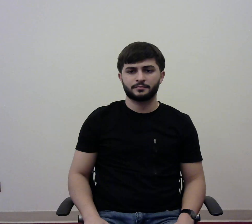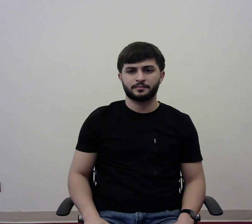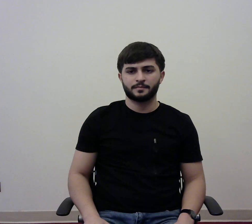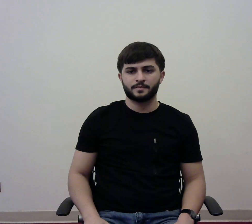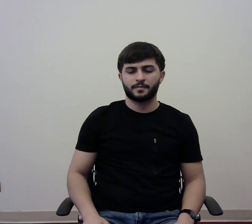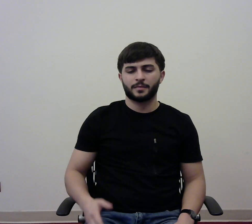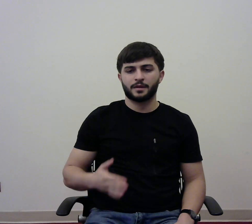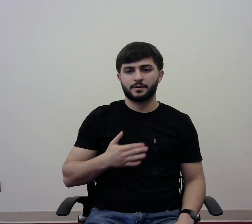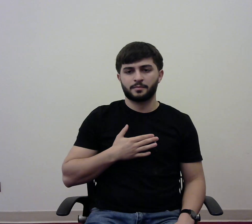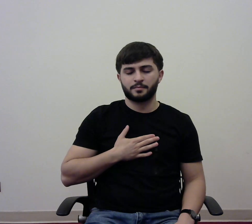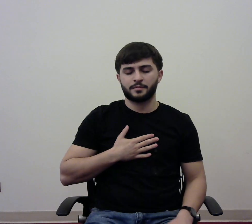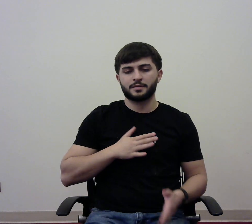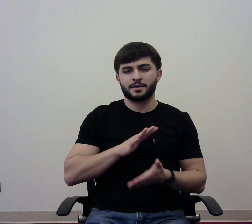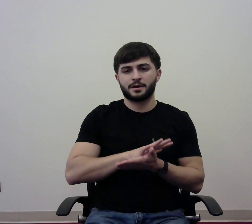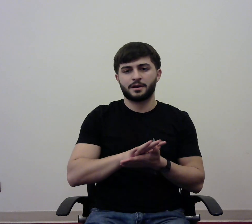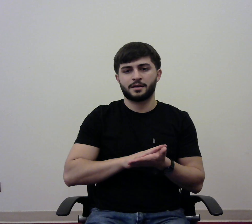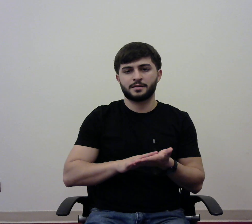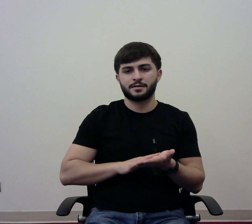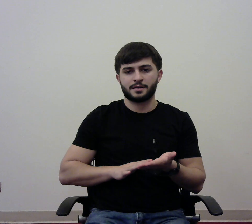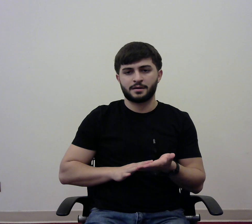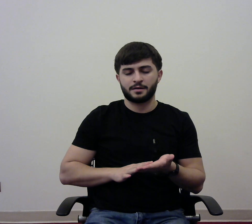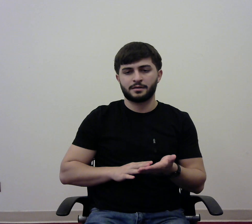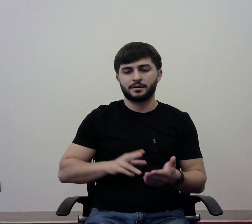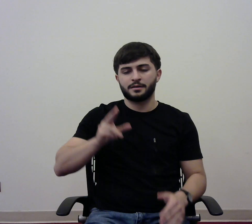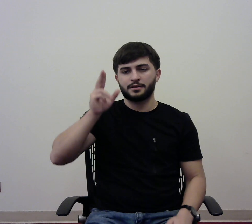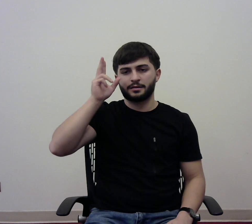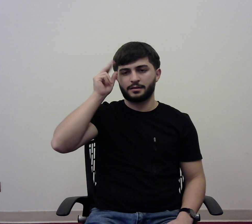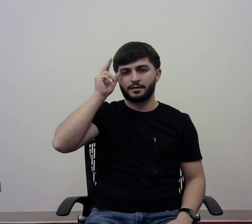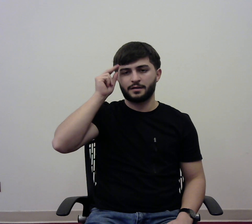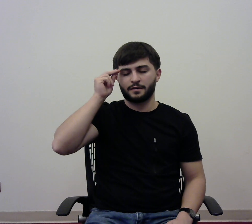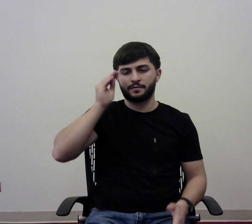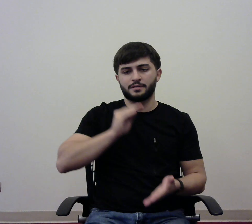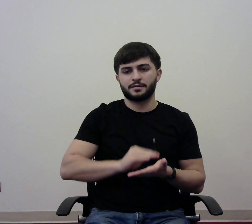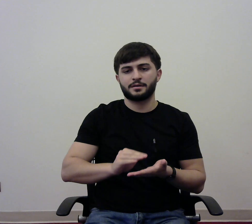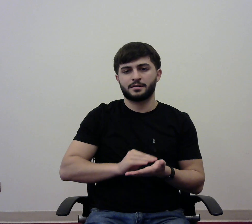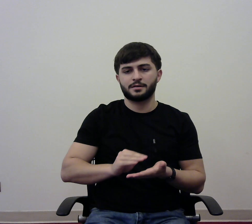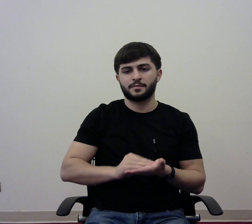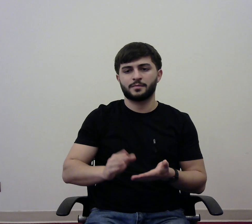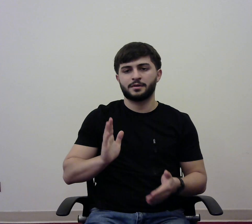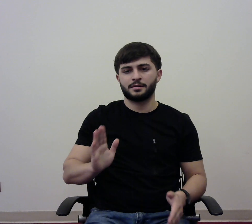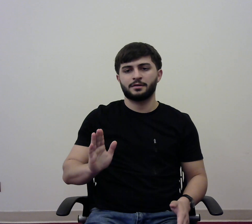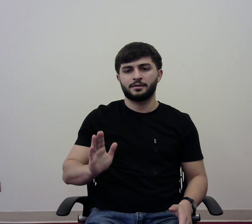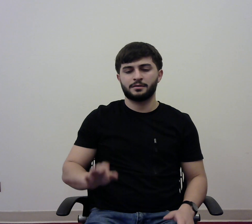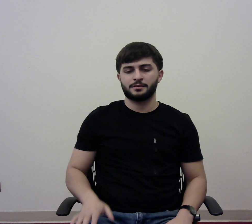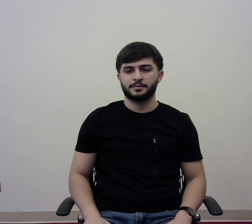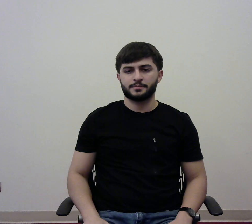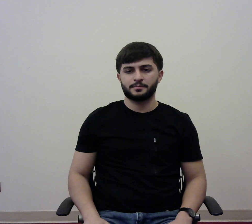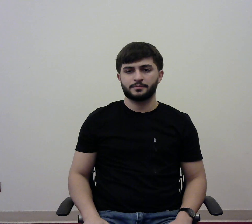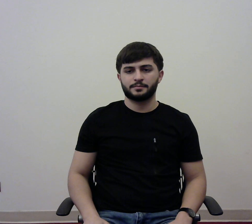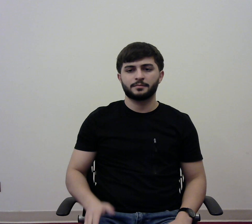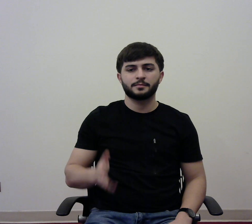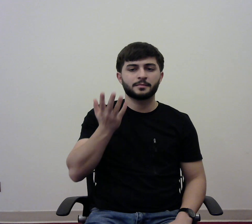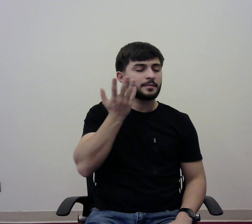Mən ərizəni nə vaxt yazmalıyam?